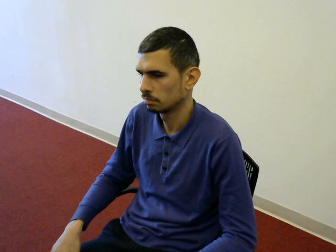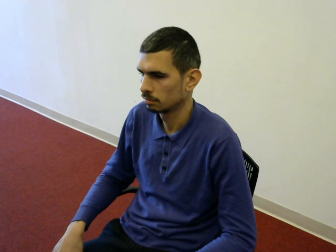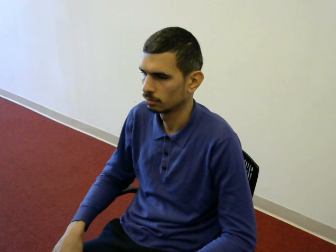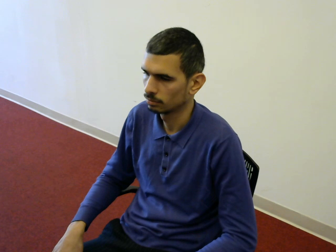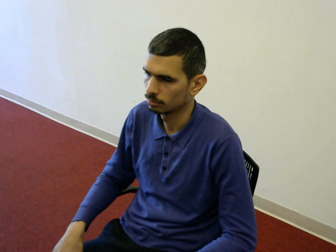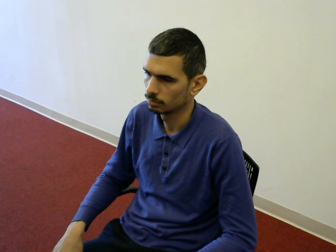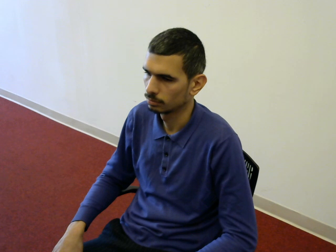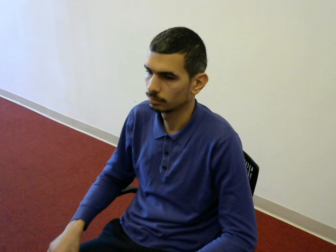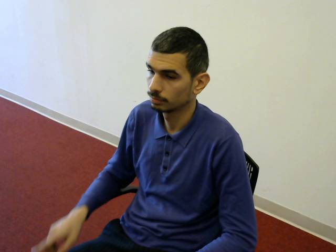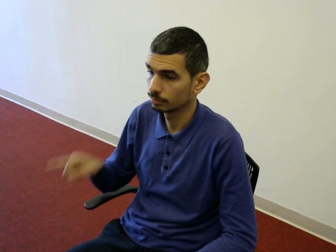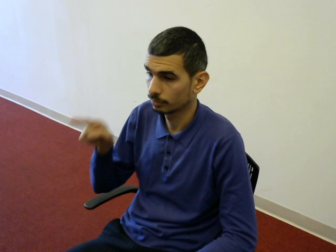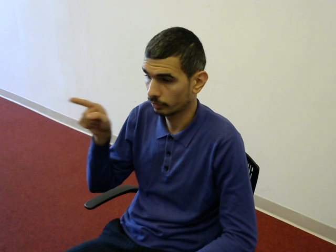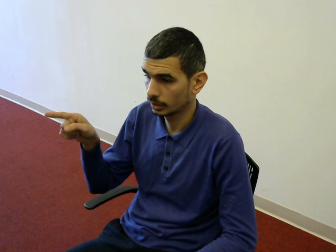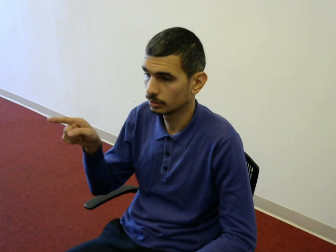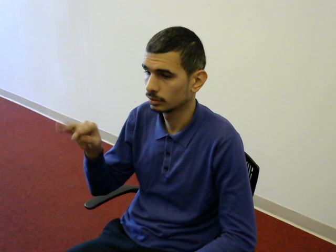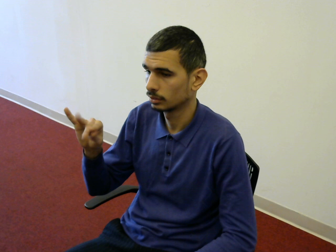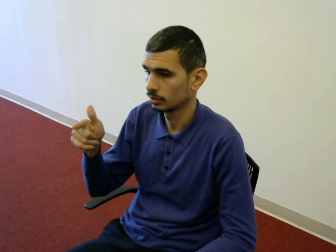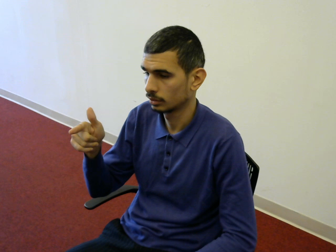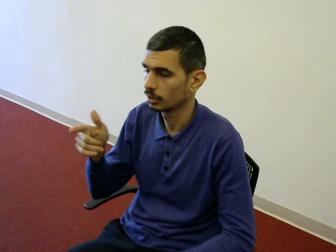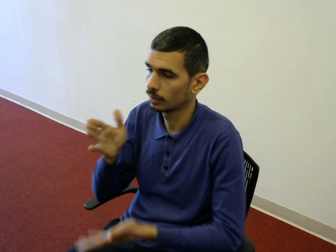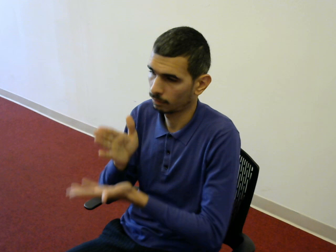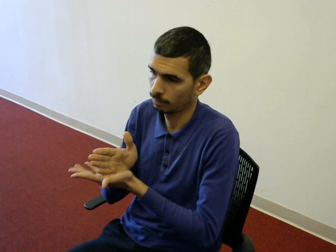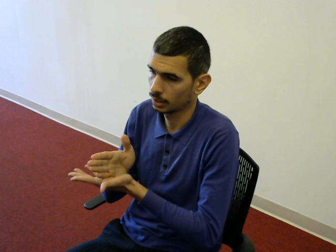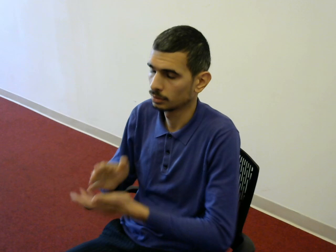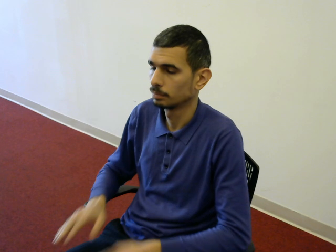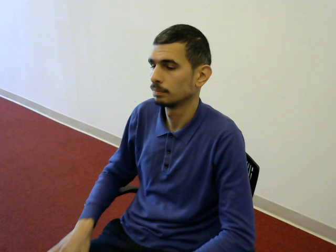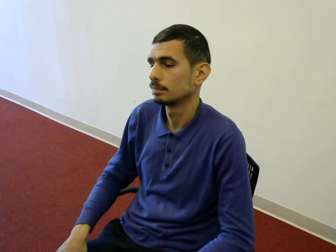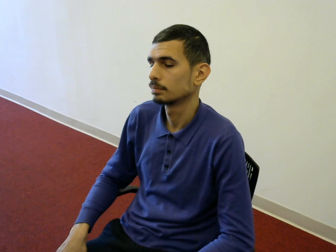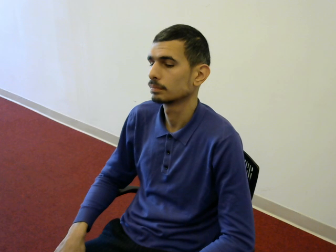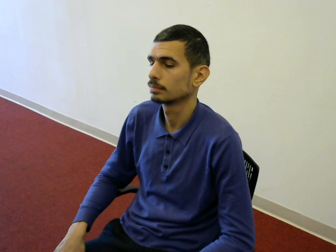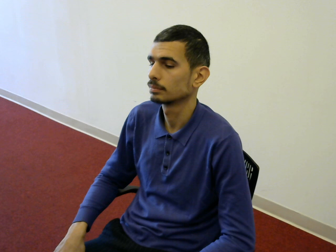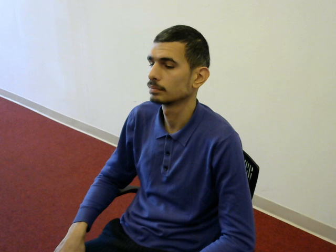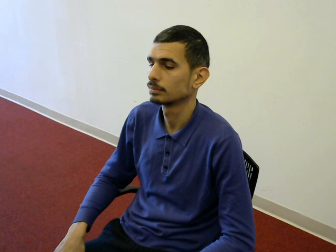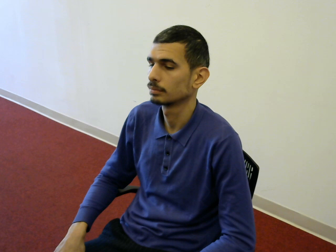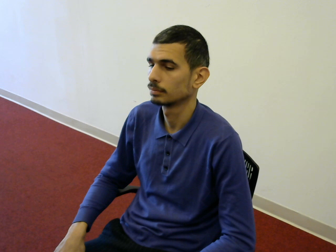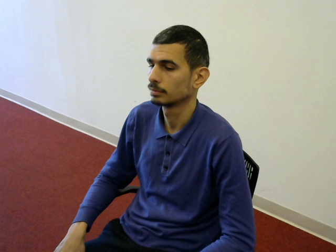Sənin instagramın var?